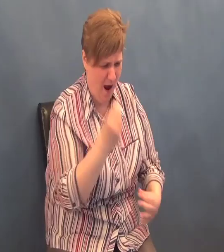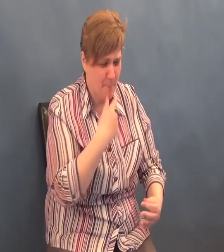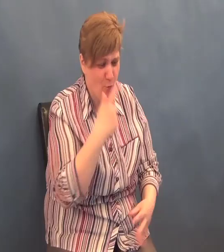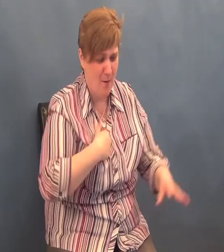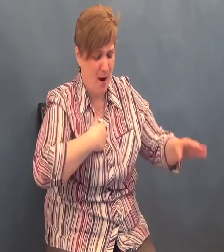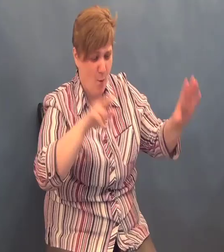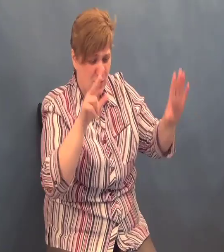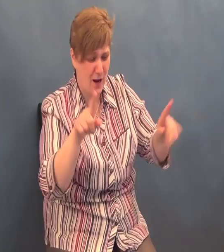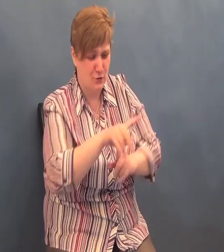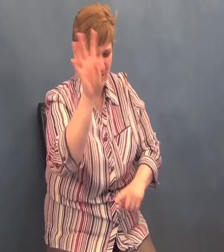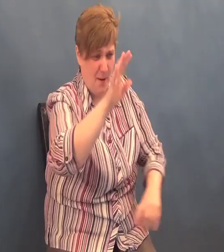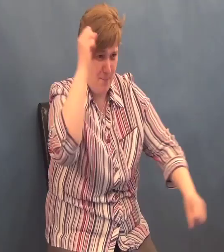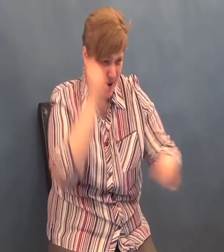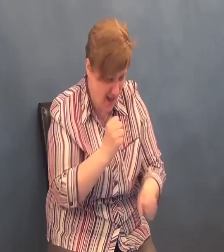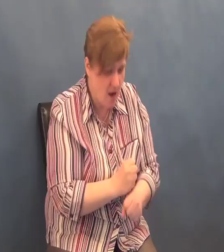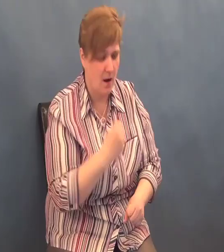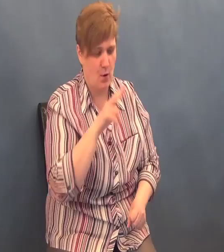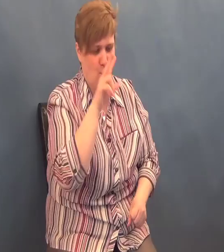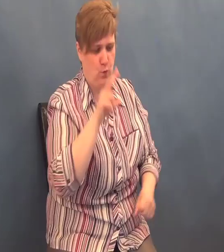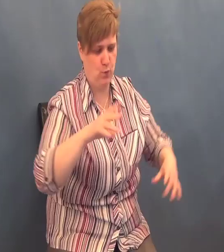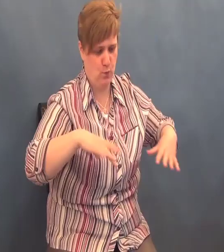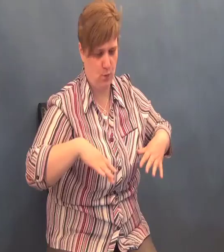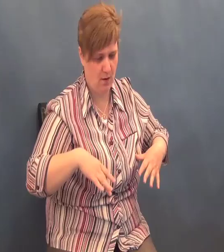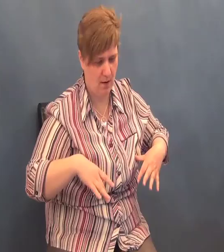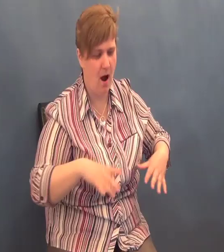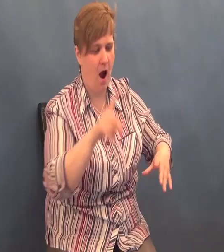Zobacz, ja od ósmej do czwartej pracuję, potem trzy godziny wolne.